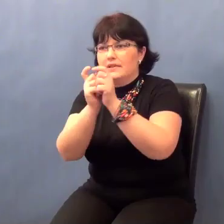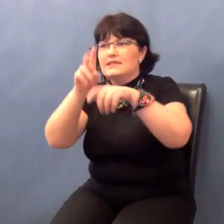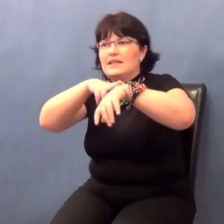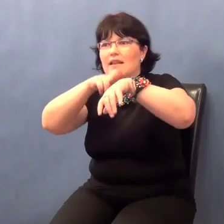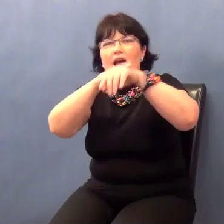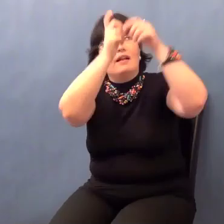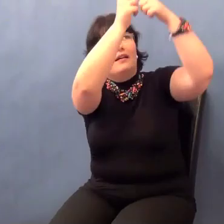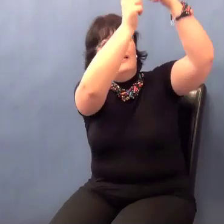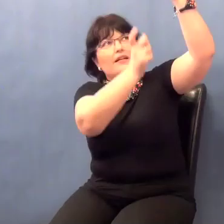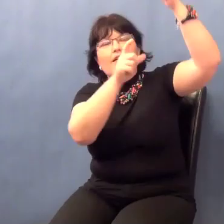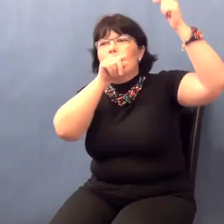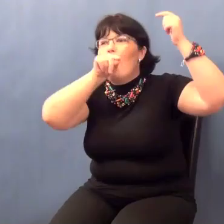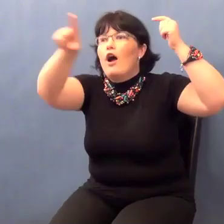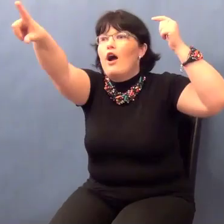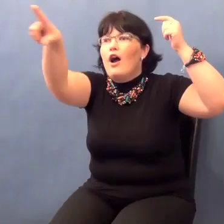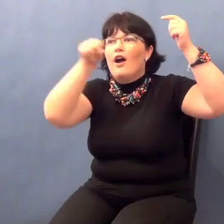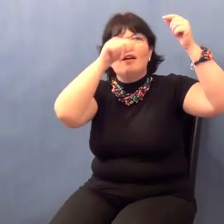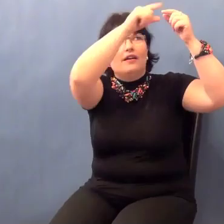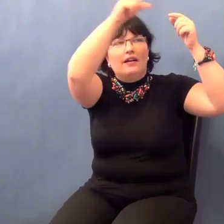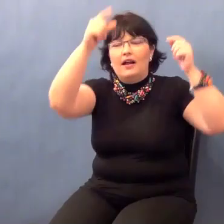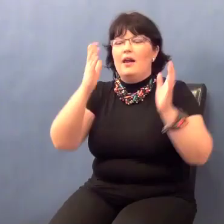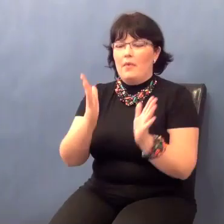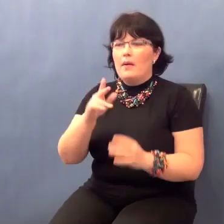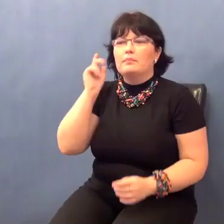A obok wisi zegar wahadłowy z kukułką.